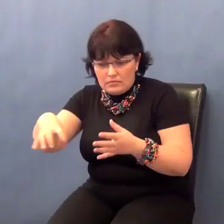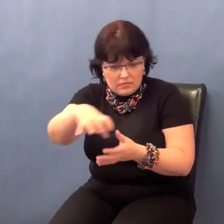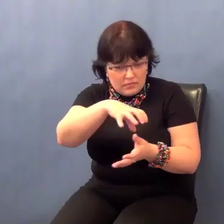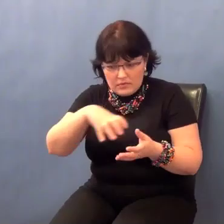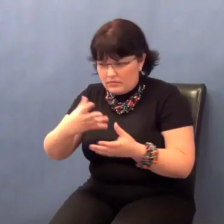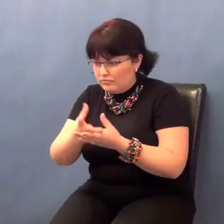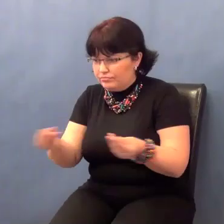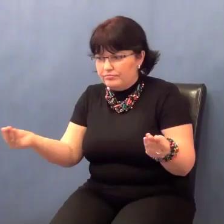Gdzie są te jabłka?